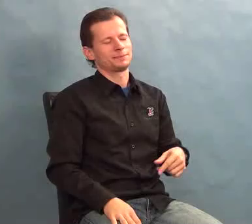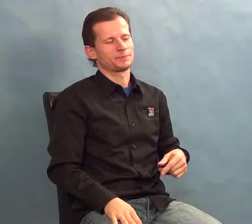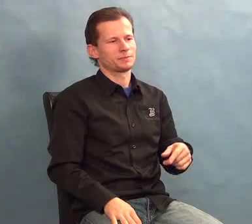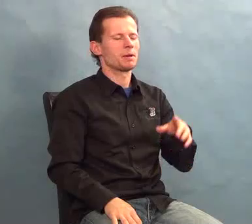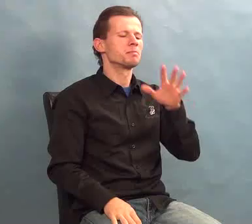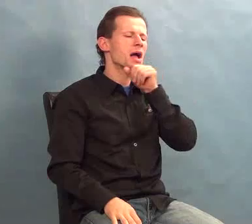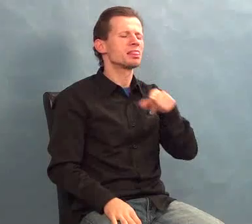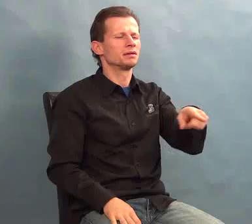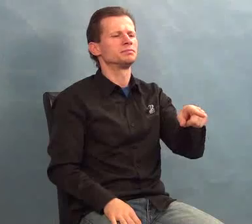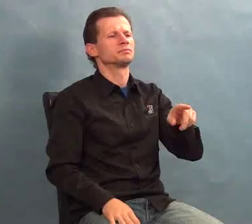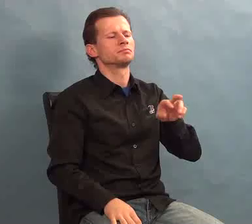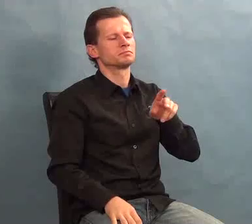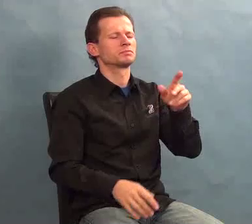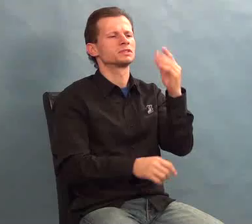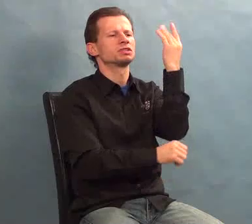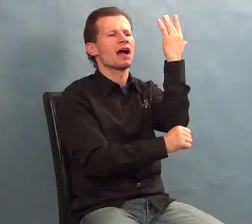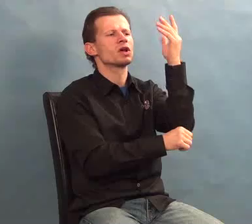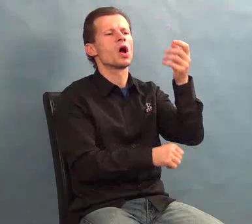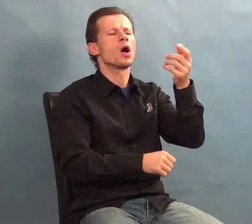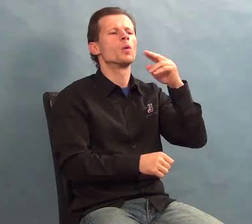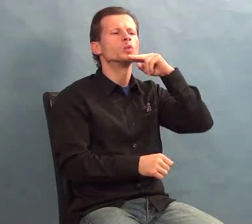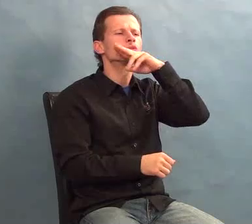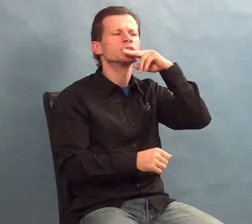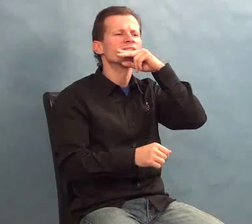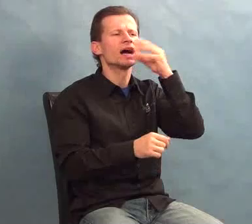Pan wszedł na drzewo zrywać gruszki.